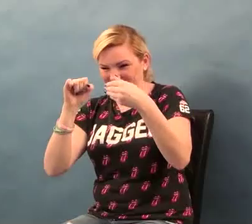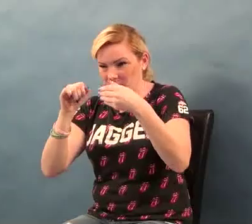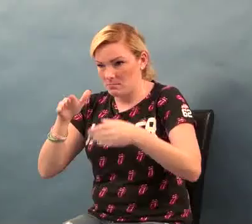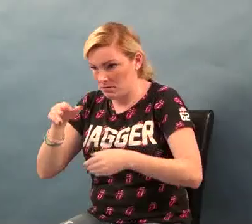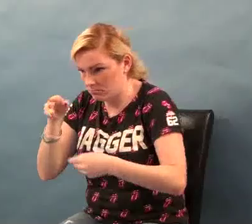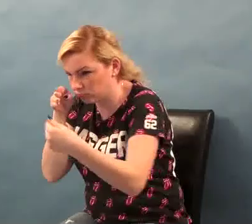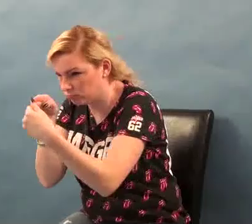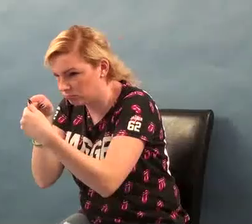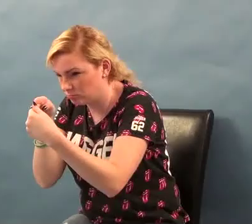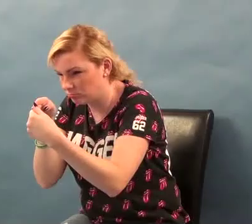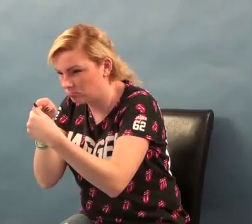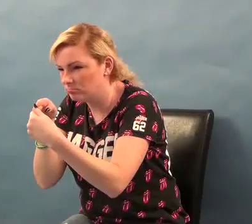Ryba zbliżyła się do kota.